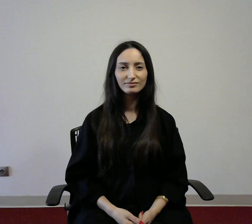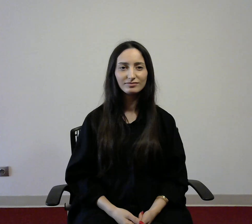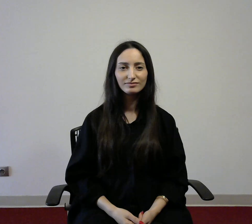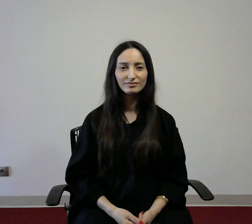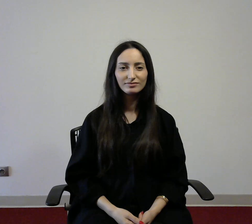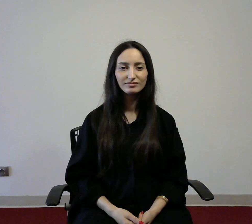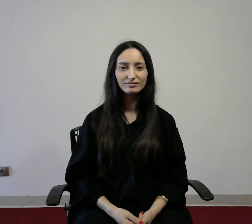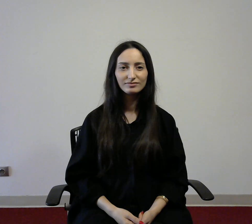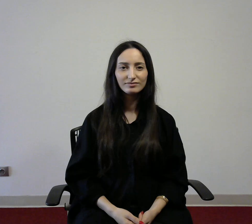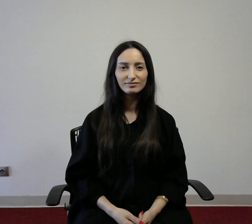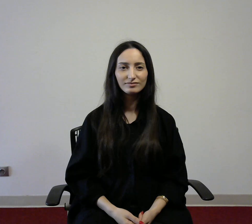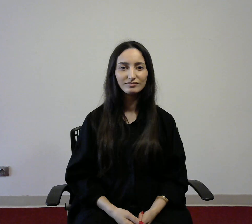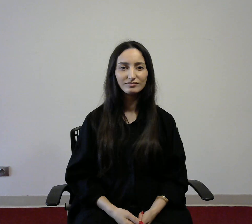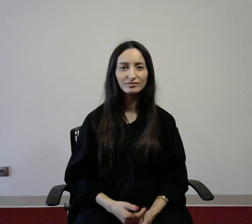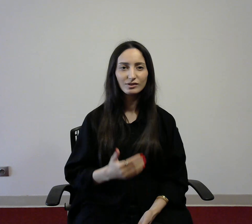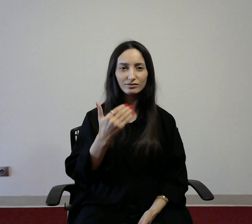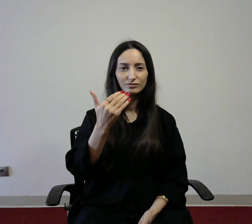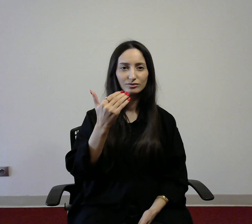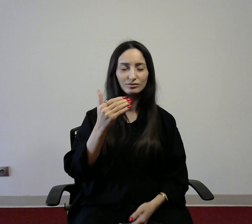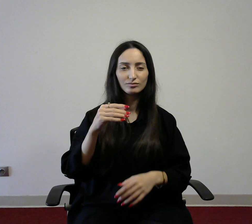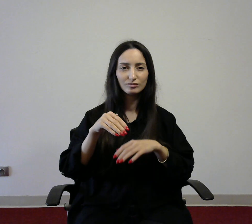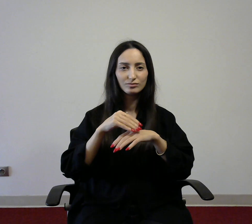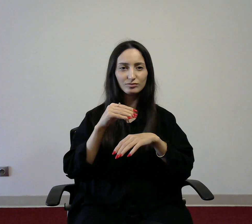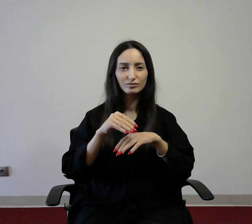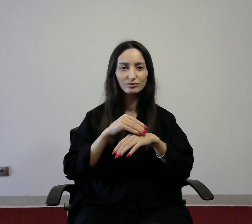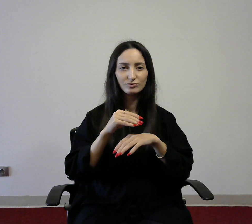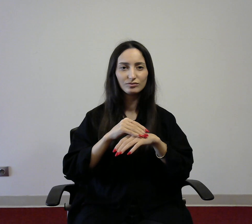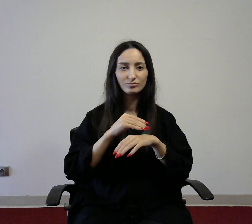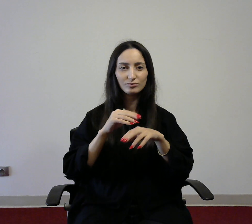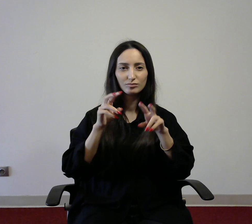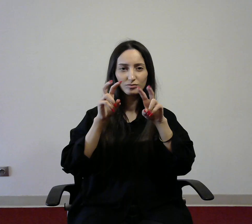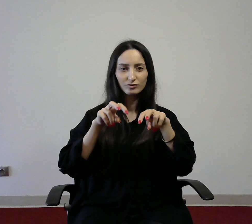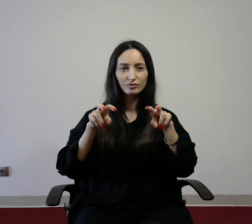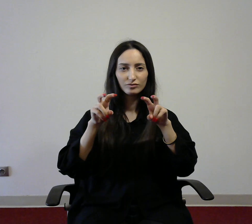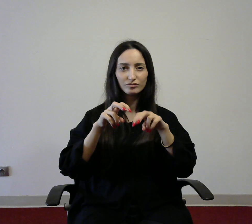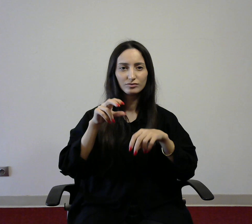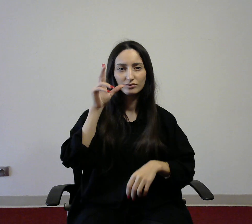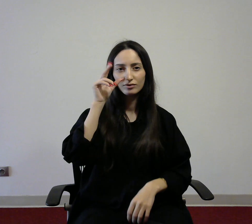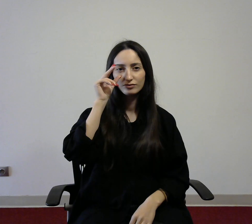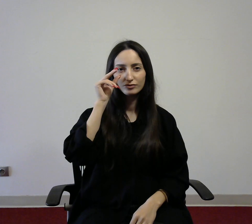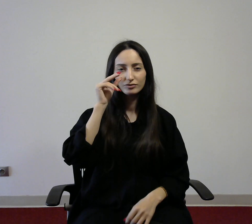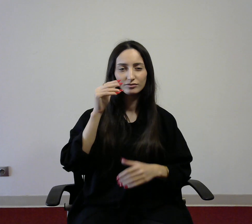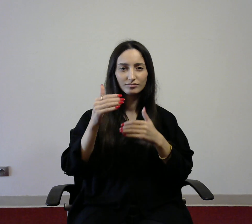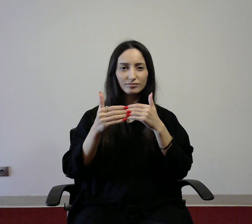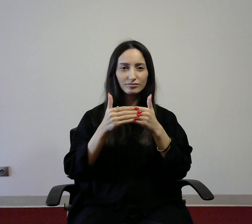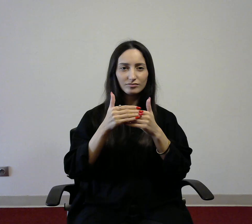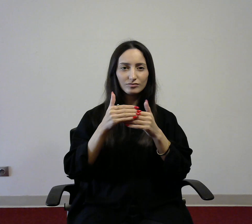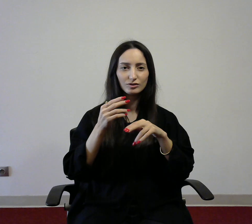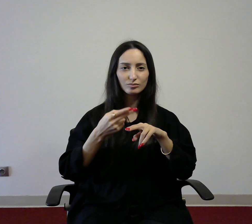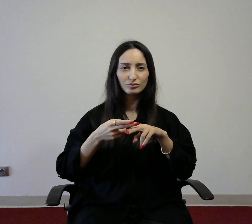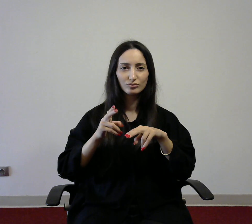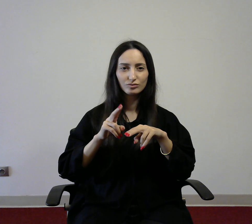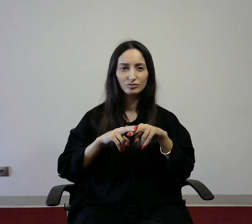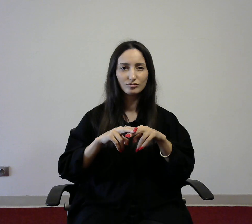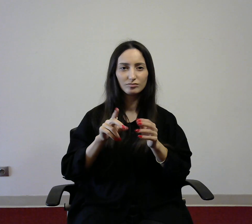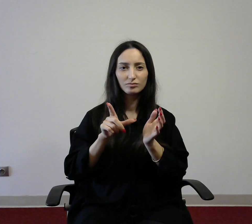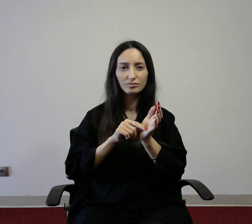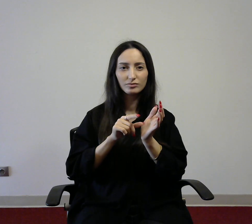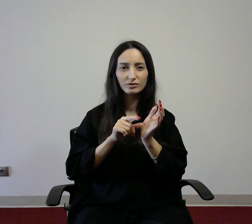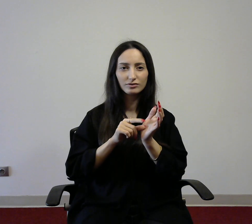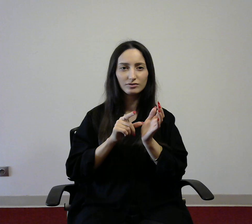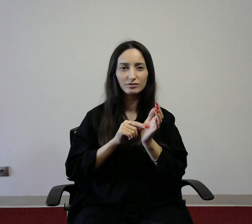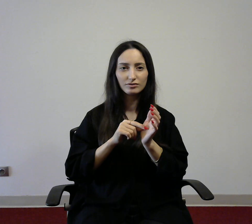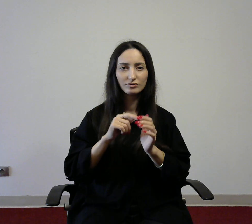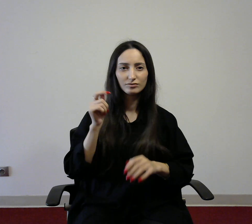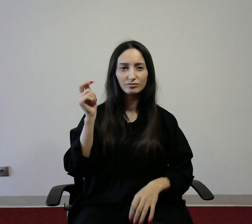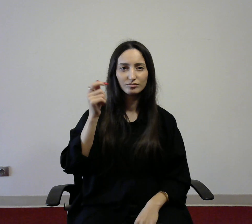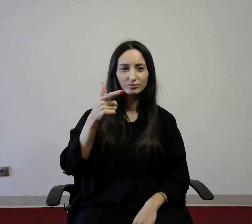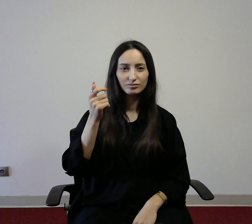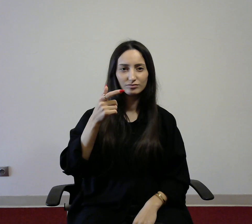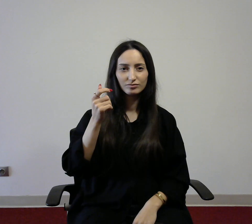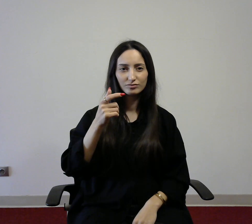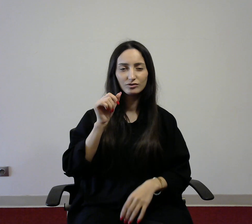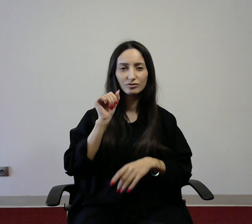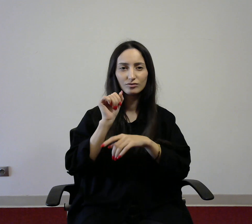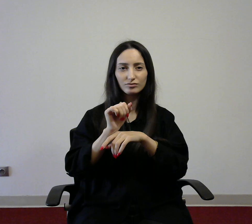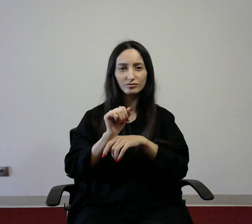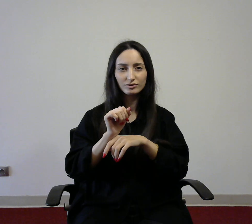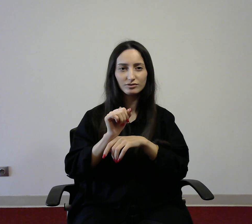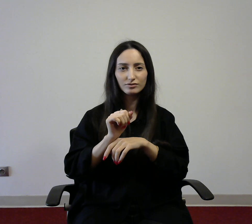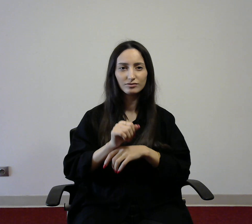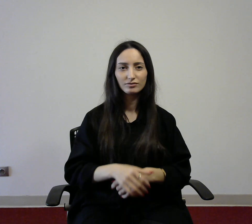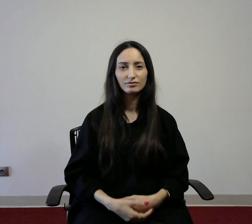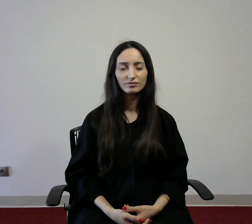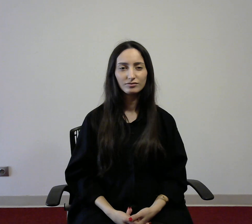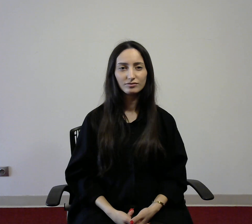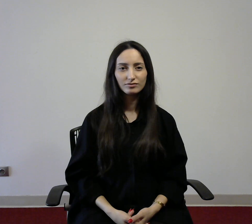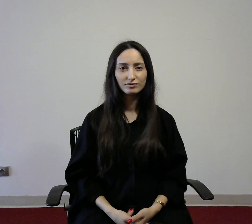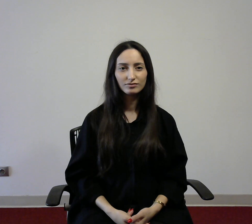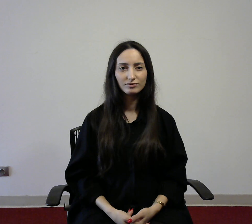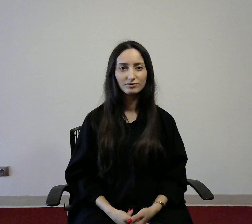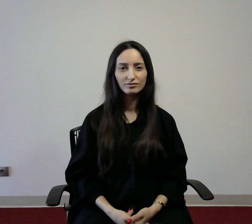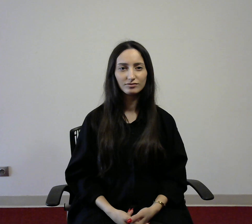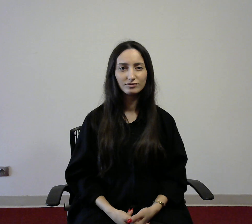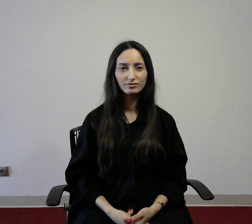Sizin həyat yoldaşınızın müayinə tarixi çatdığı üçün pensiya ödənişi dayanıb